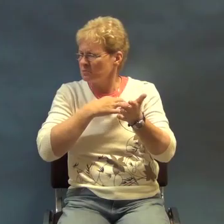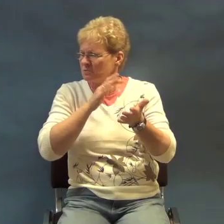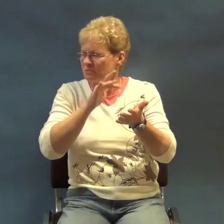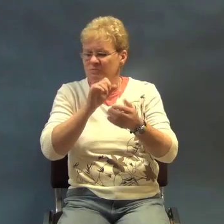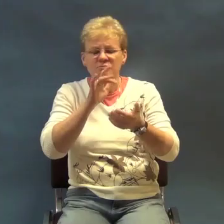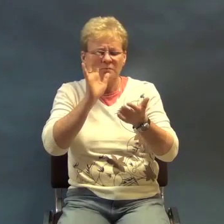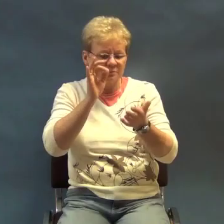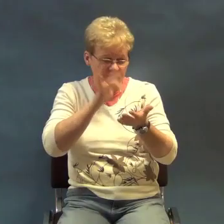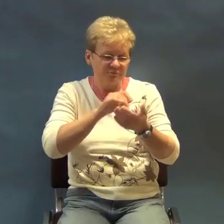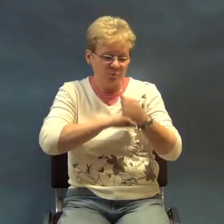Ah, tak, docierają do Włoch.